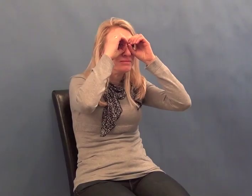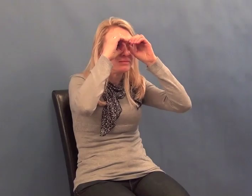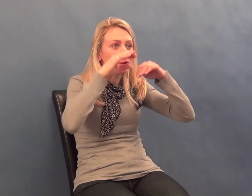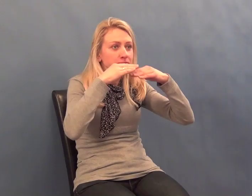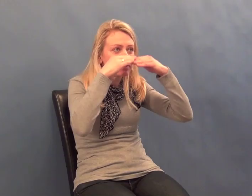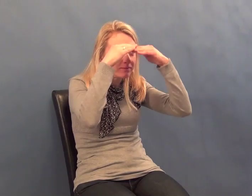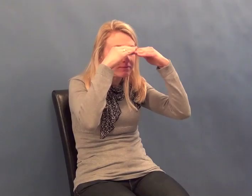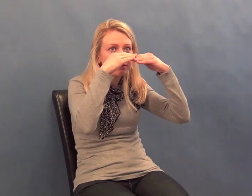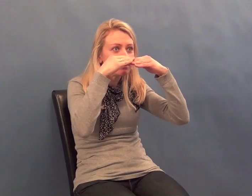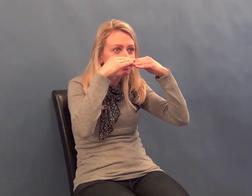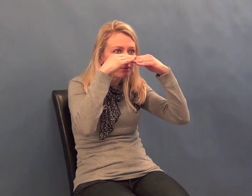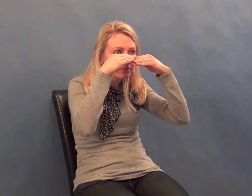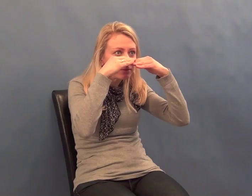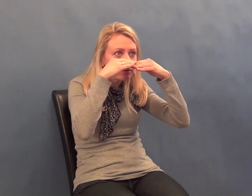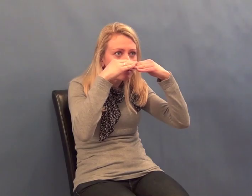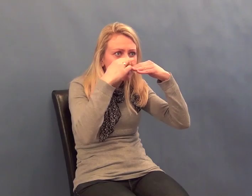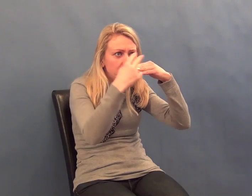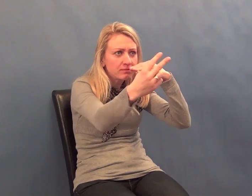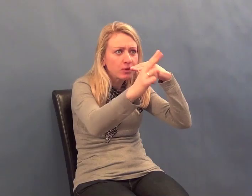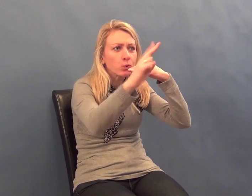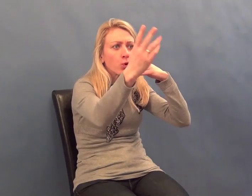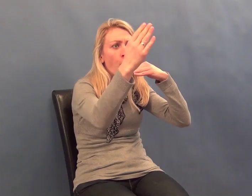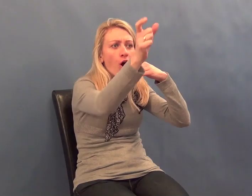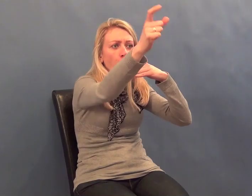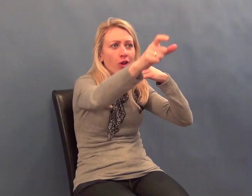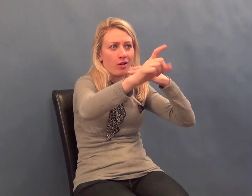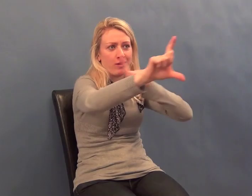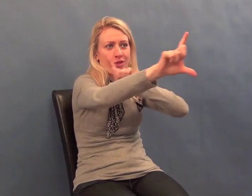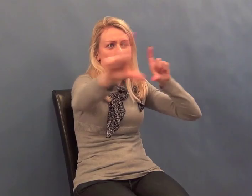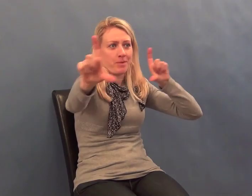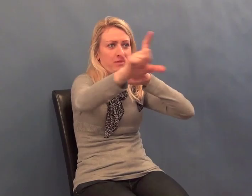Wystawia tylko oczy znad parapetu i w bloku po drugiej stronie ulicy zauważa drugie okno.